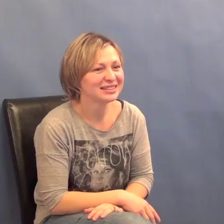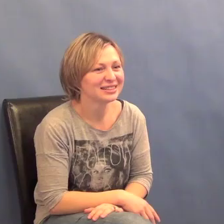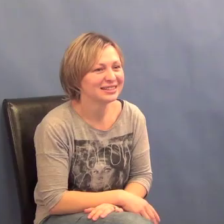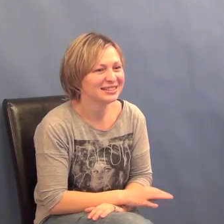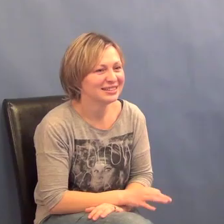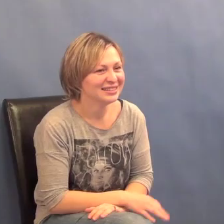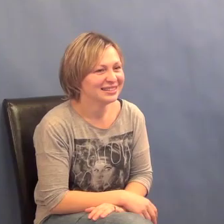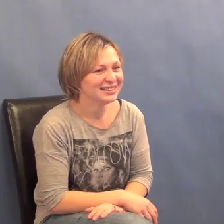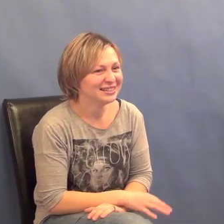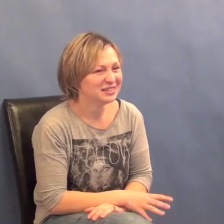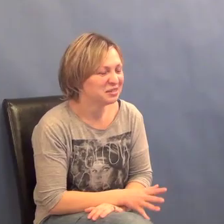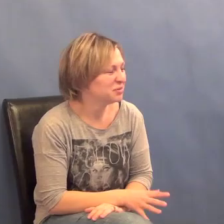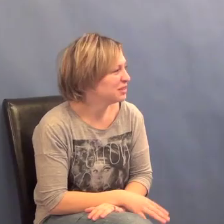Dobrze, tak.